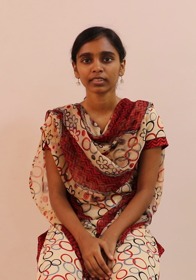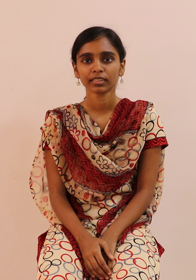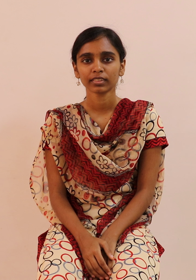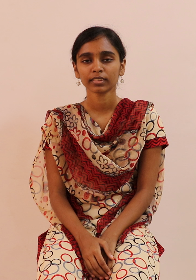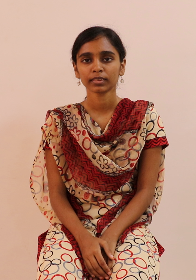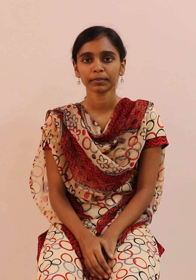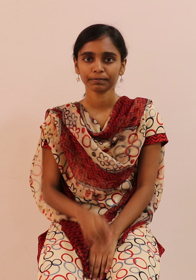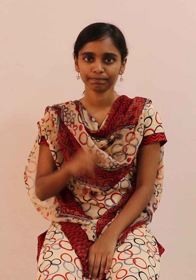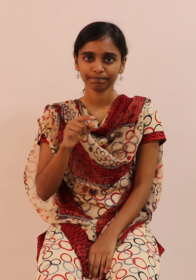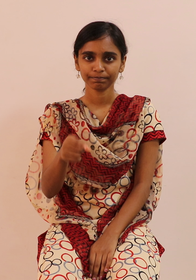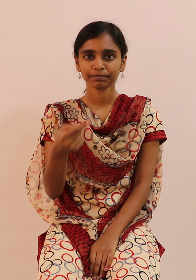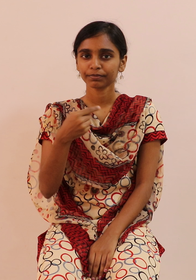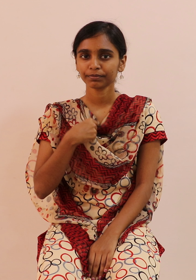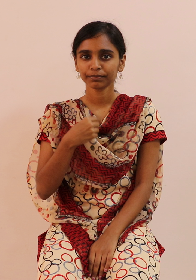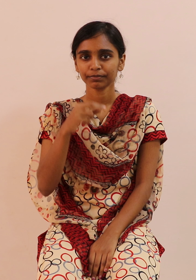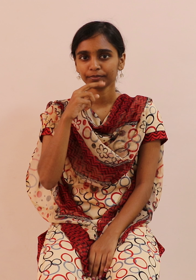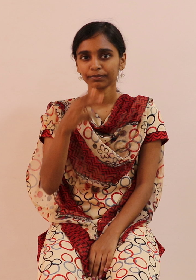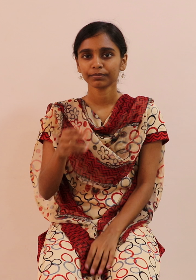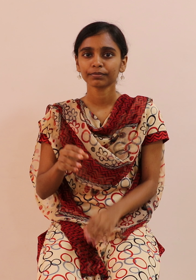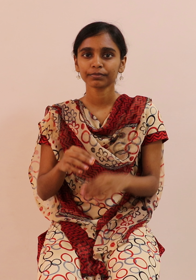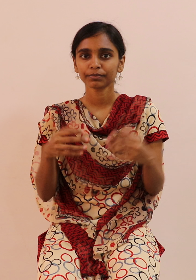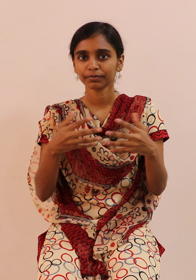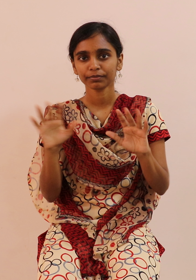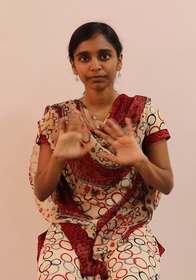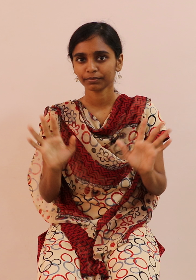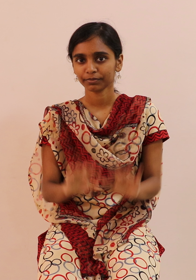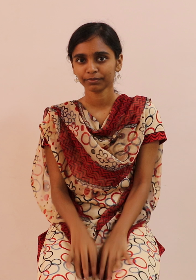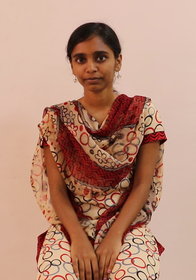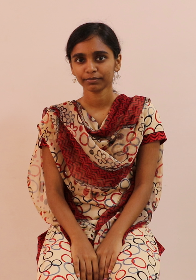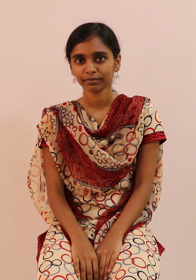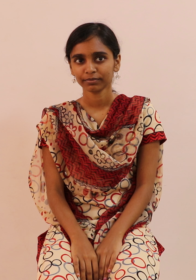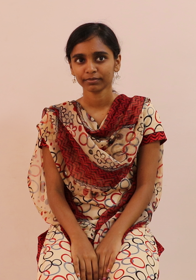i do not agree